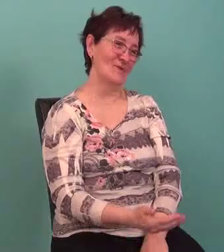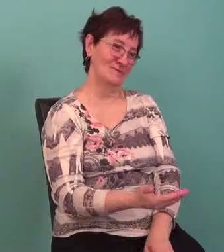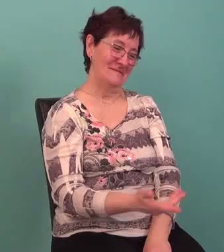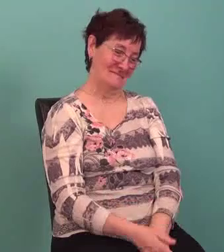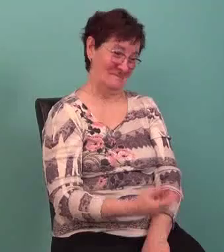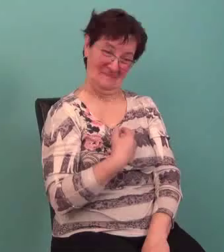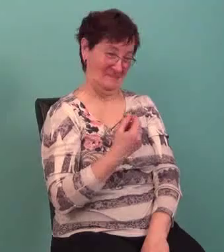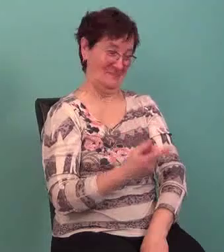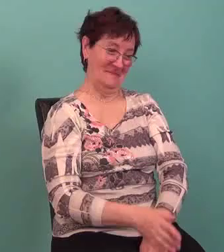To dla mnie dziwne.